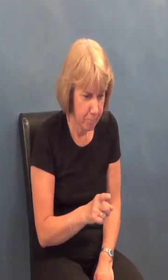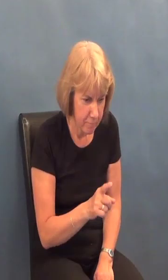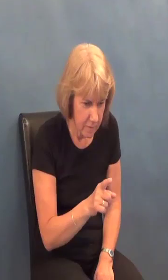Potem...